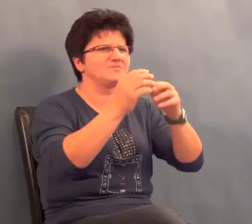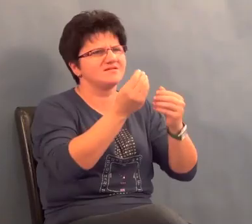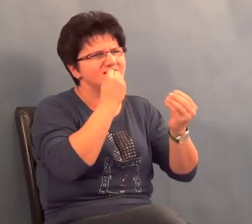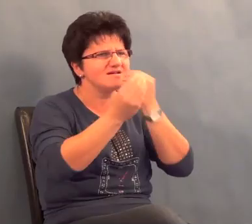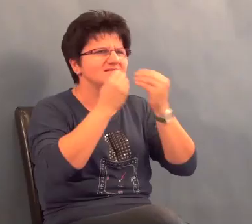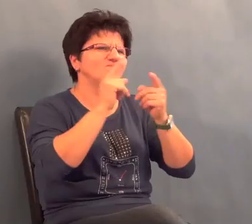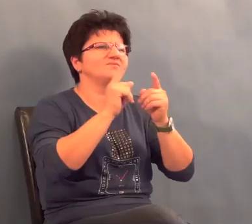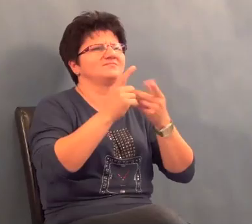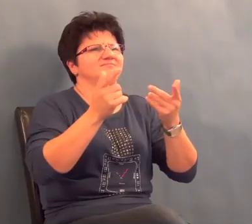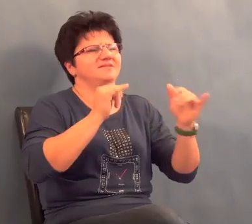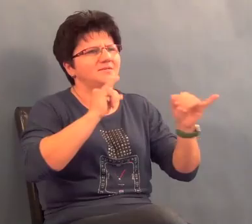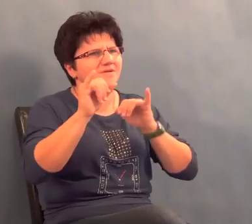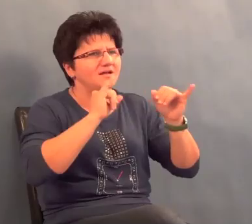Jest impreza, nie, przepraszam.